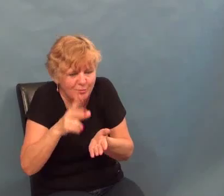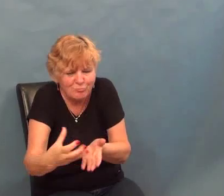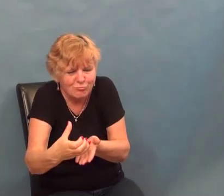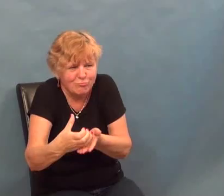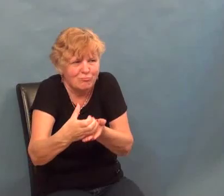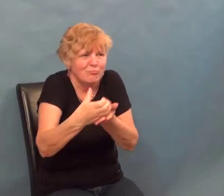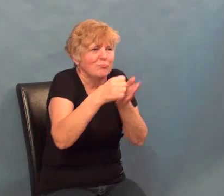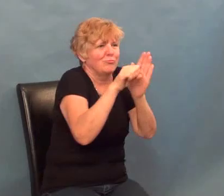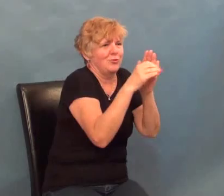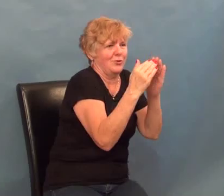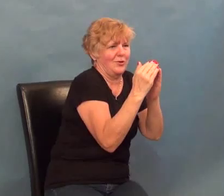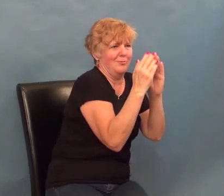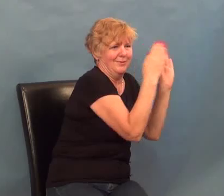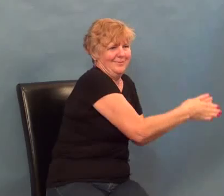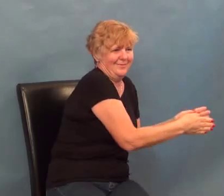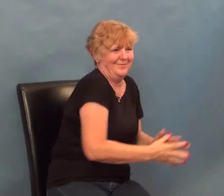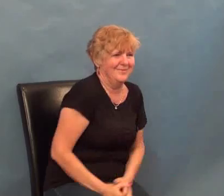Zabrał w dłoniach żabę do domu.